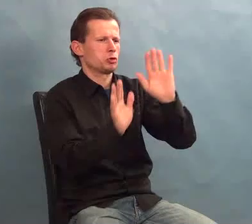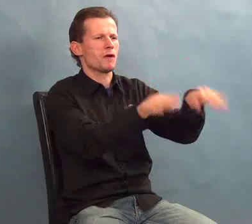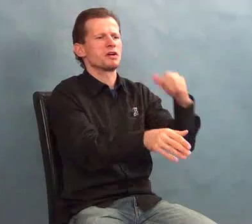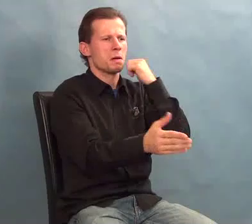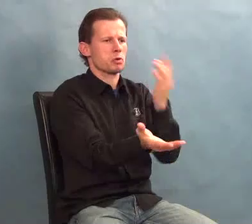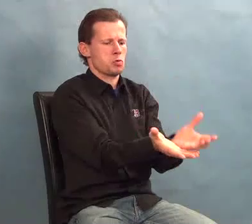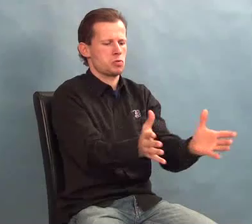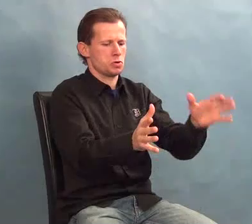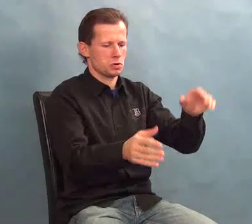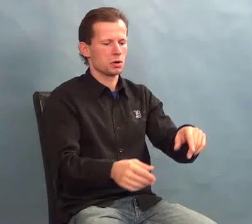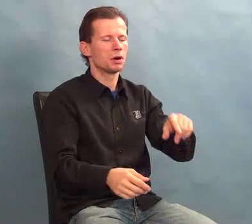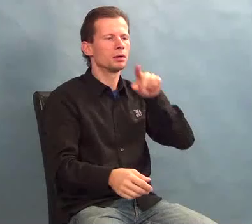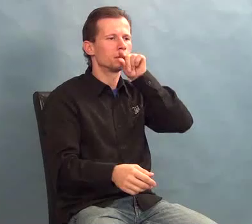Zostawiła jabłka w misce.